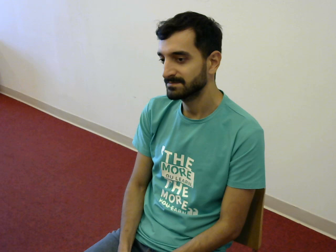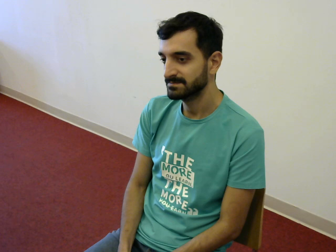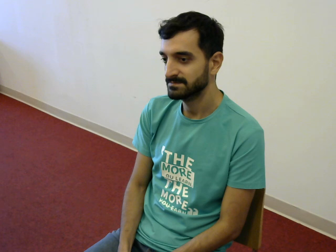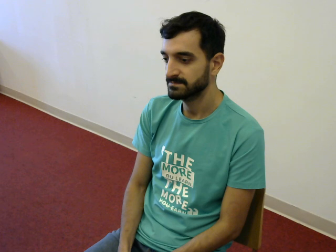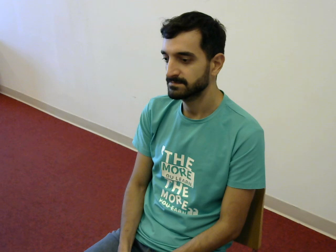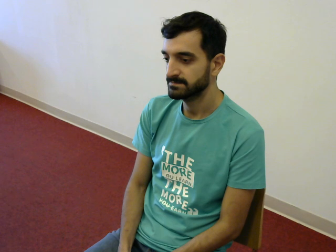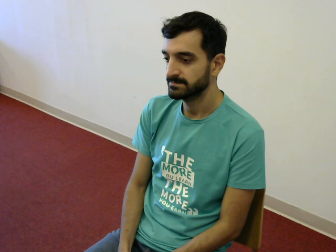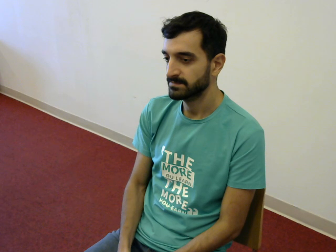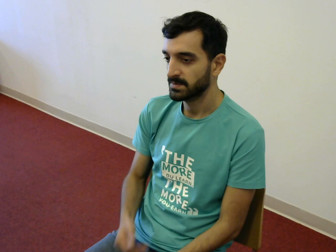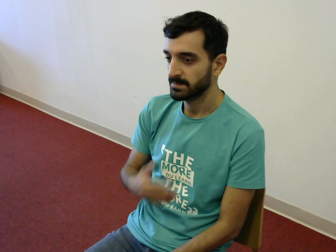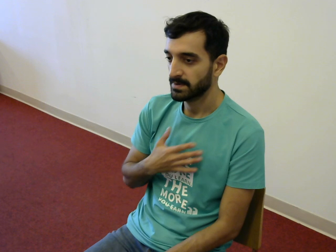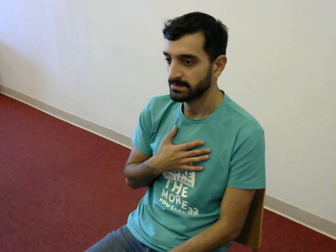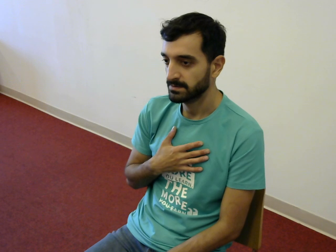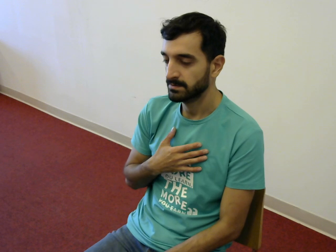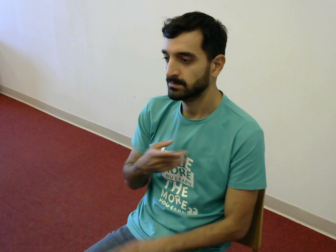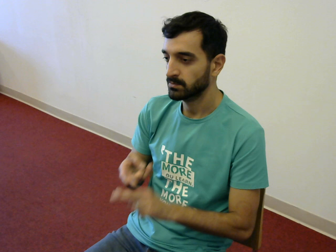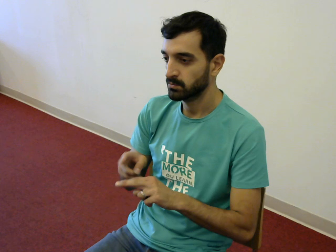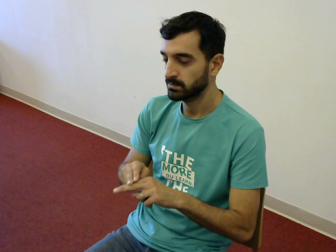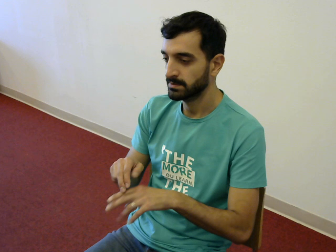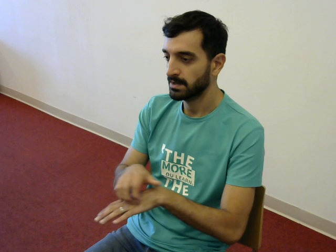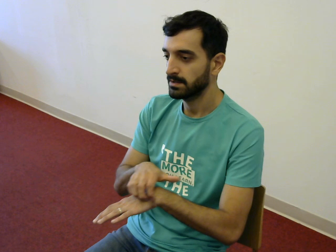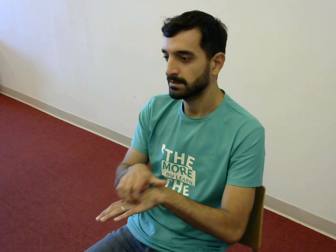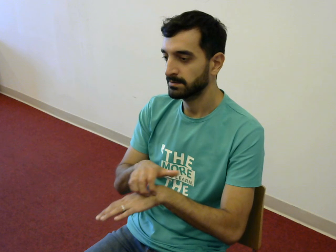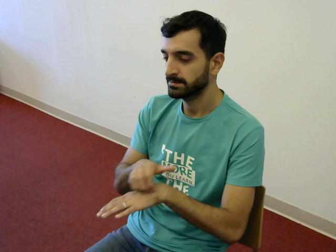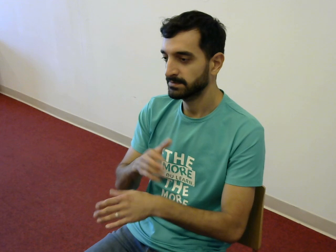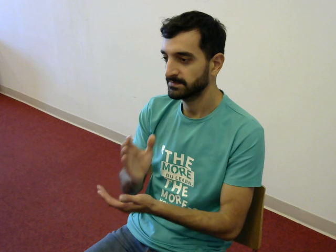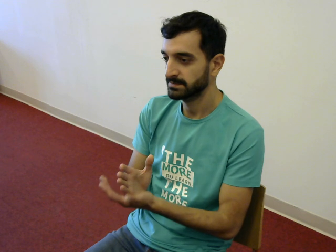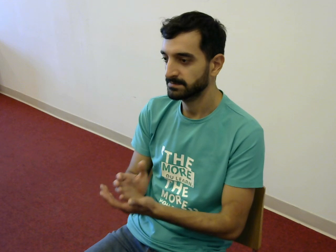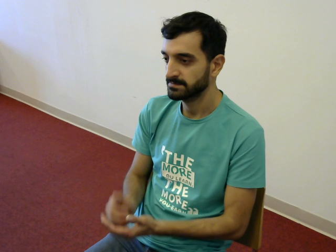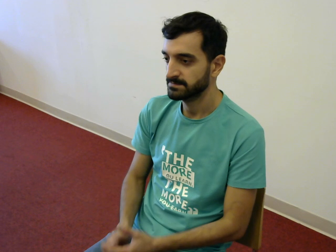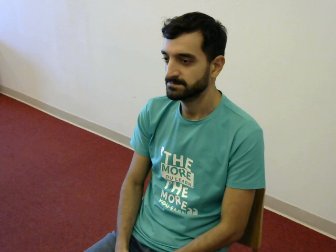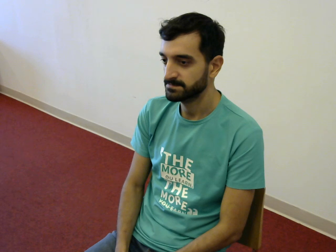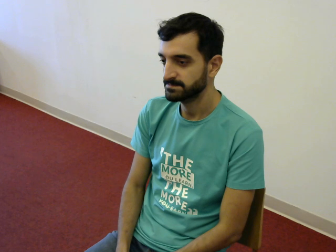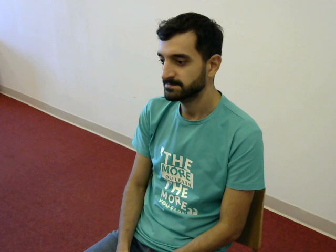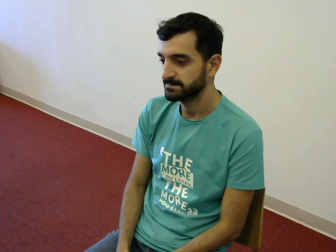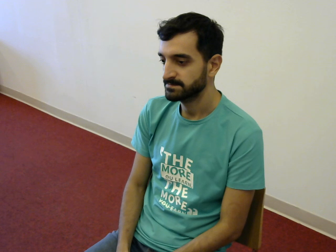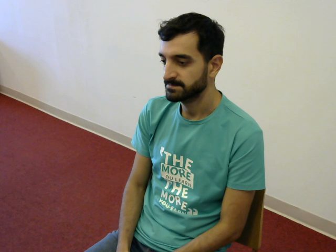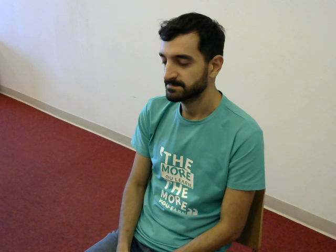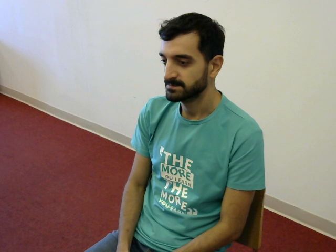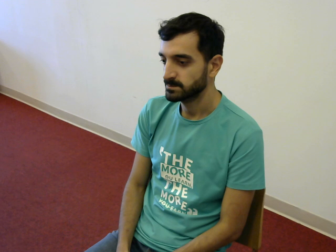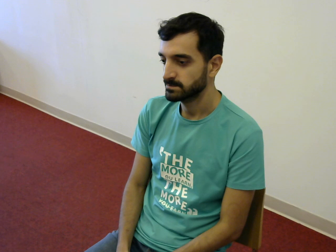Mənim buna alergiyam var